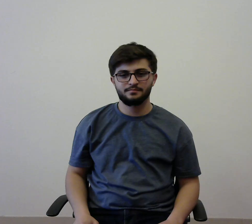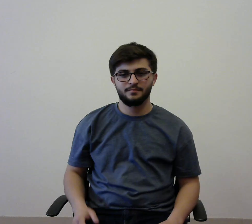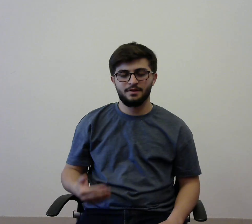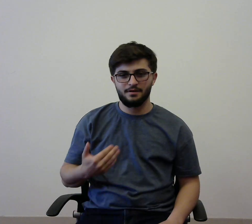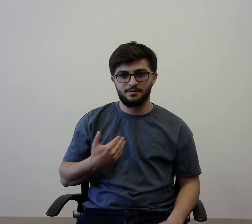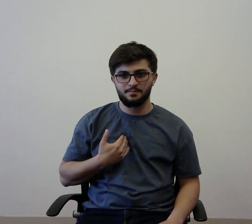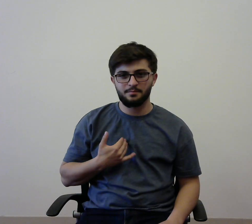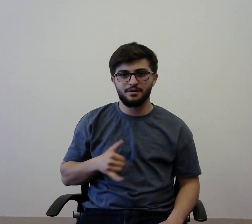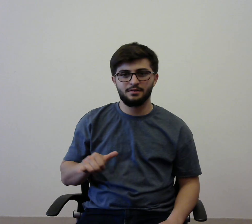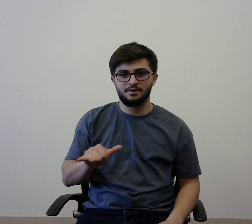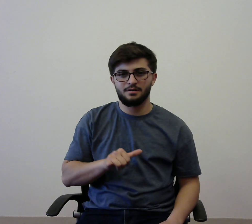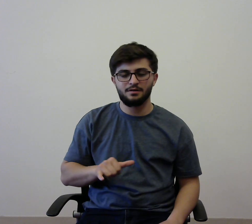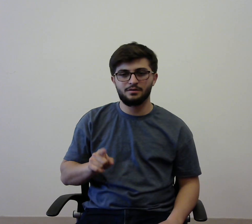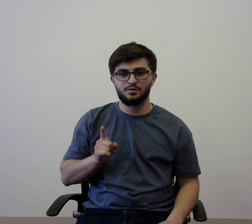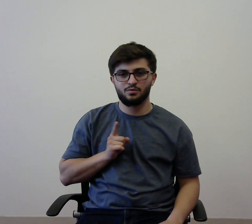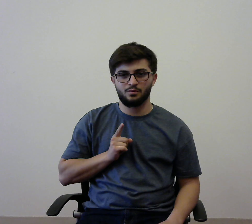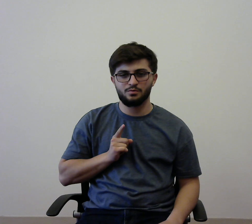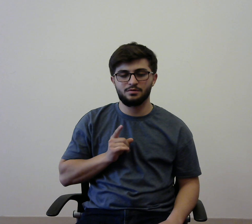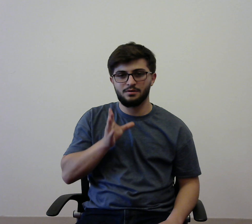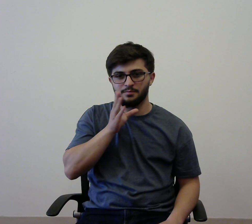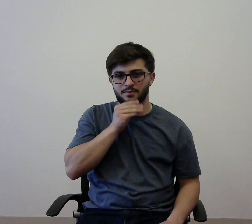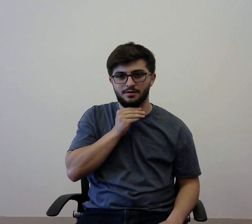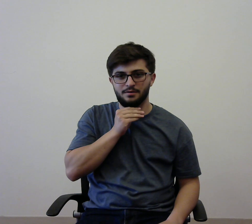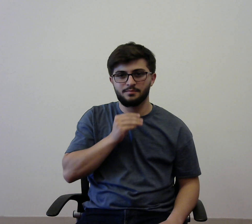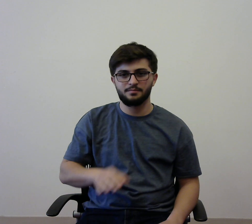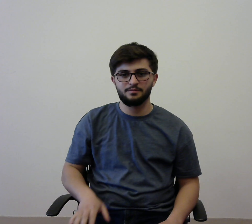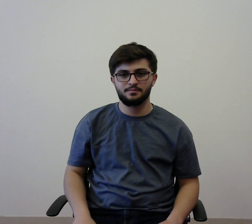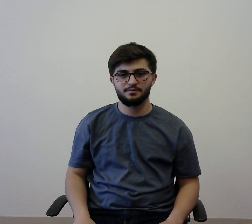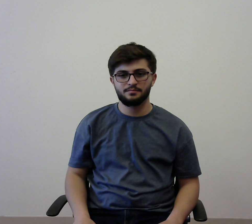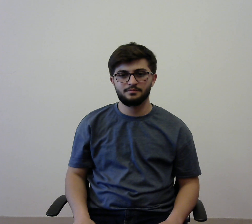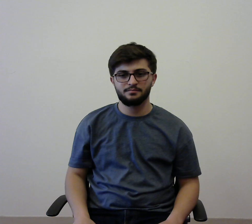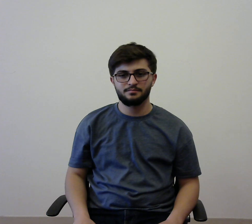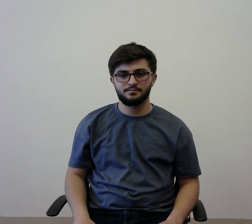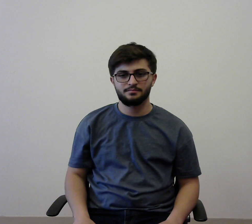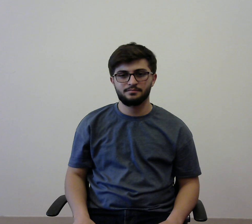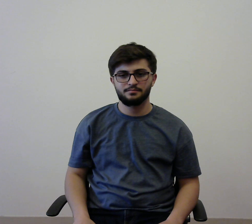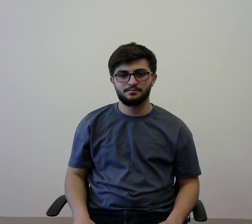Mən harda gözləyə bilərəm?